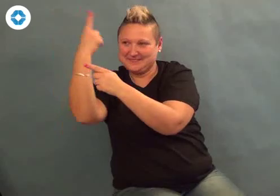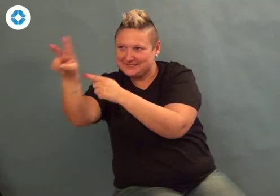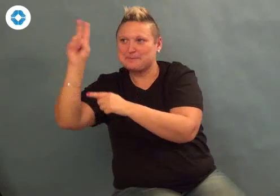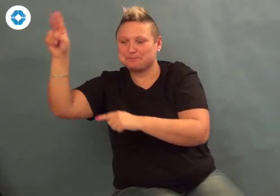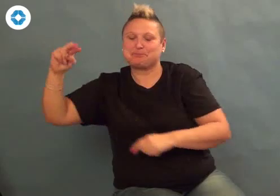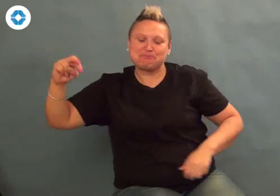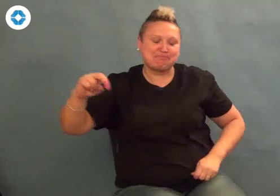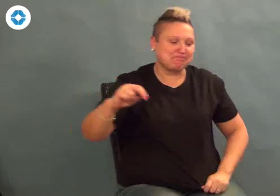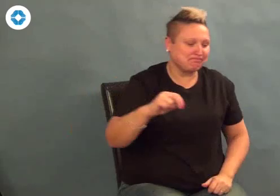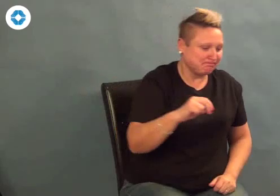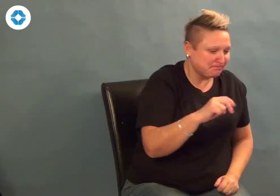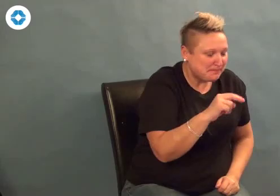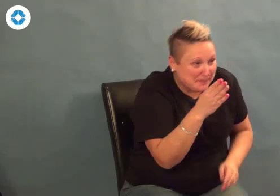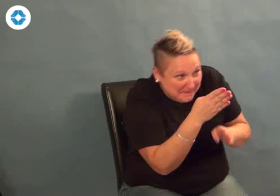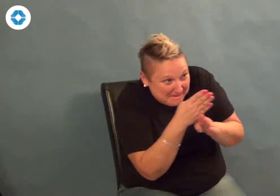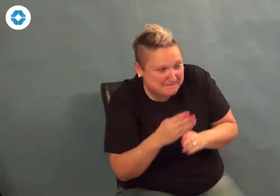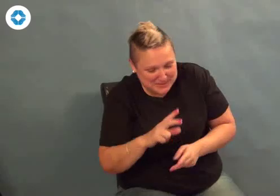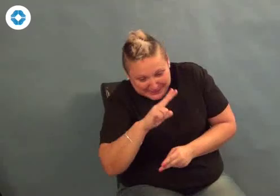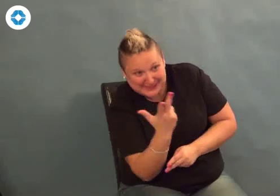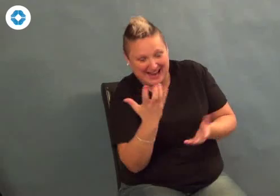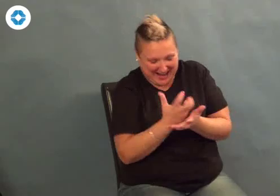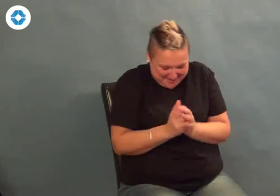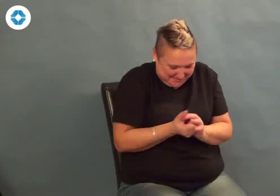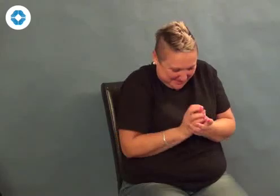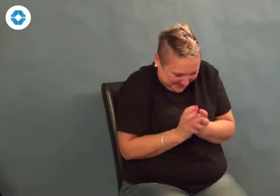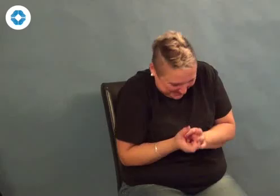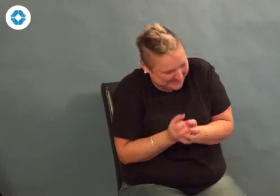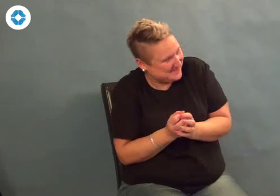Chłopiec idzie dalej, chowa się i bierze do ręki trzeci kamień.